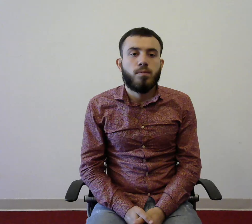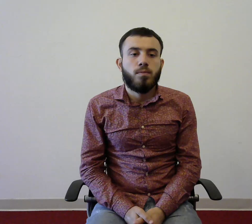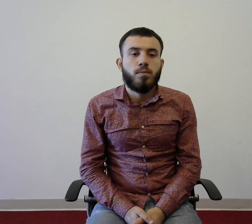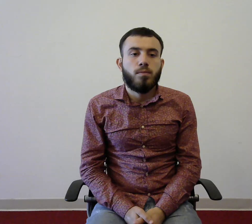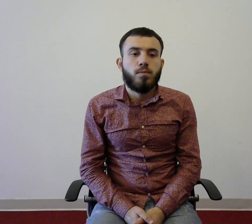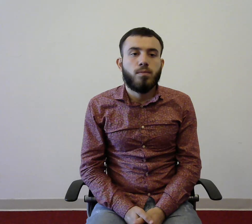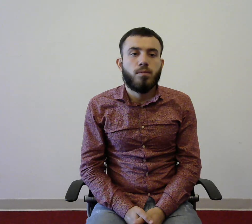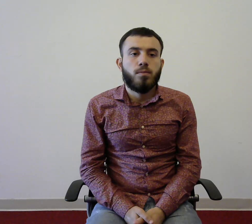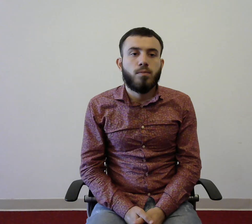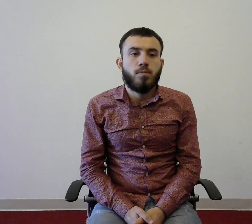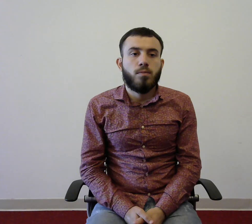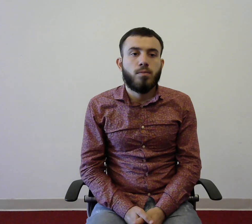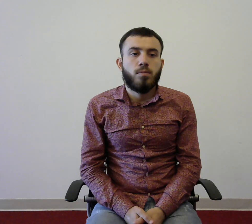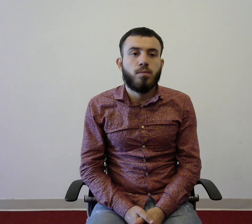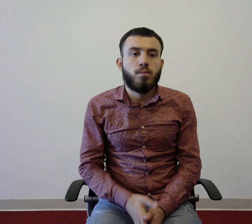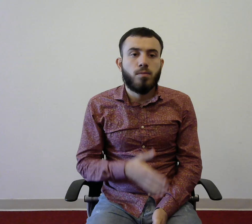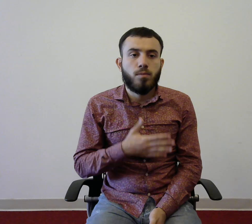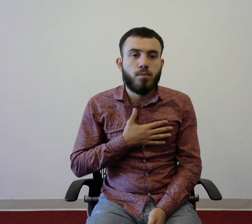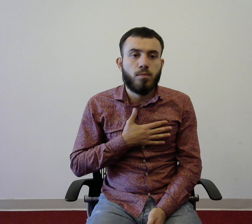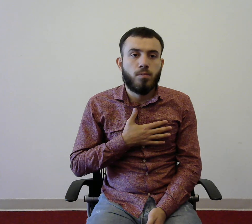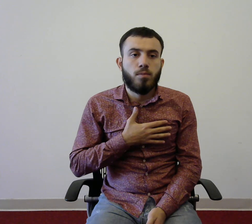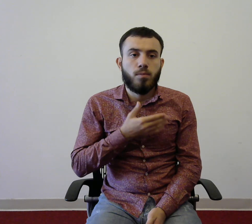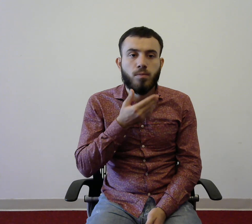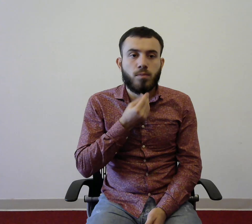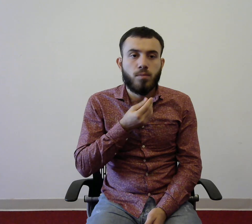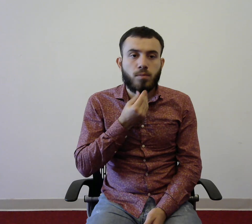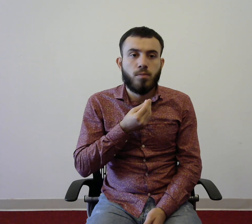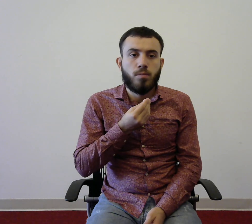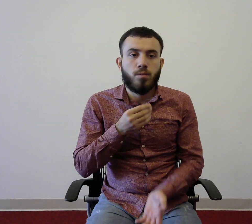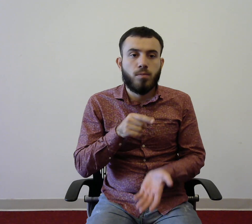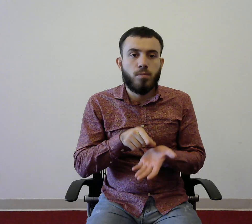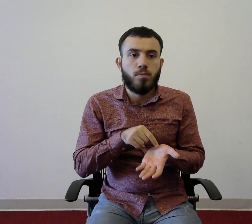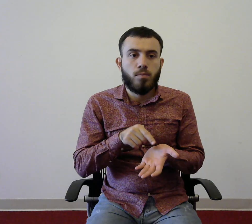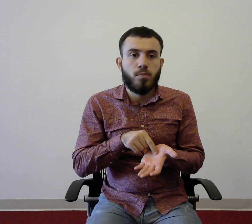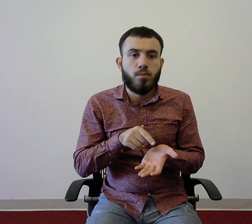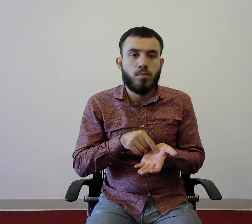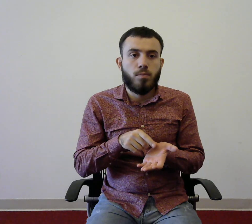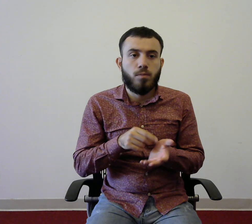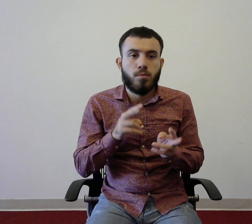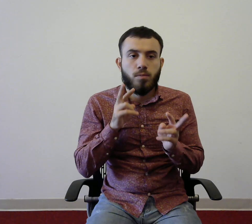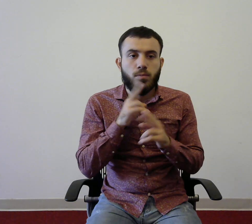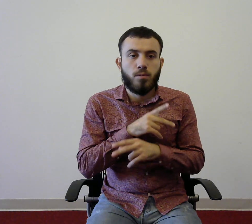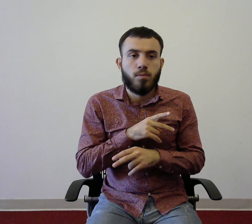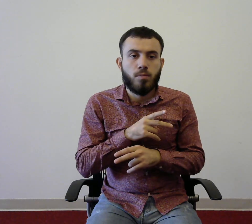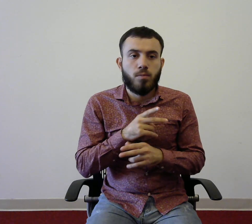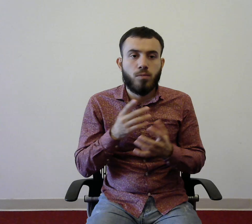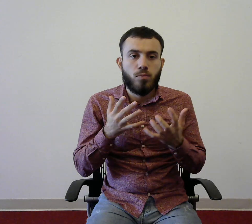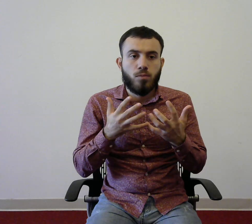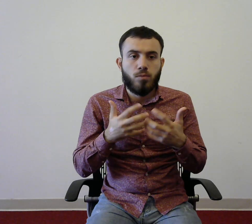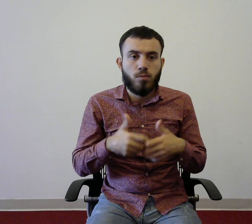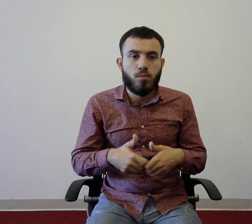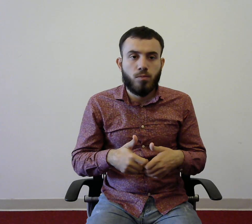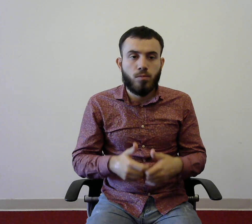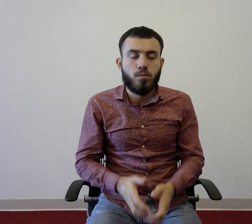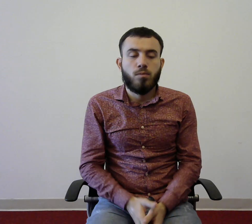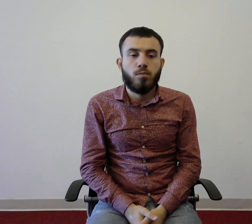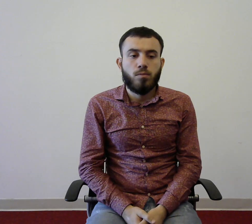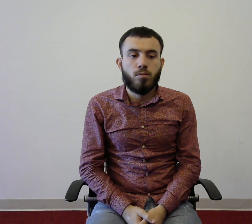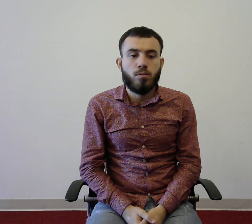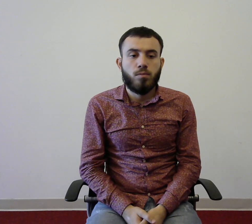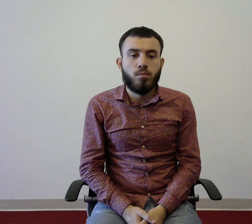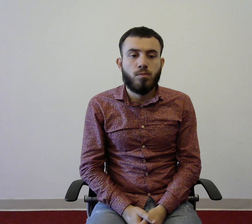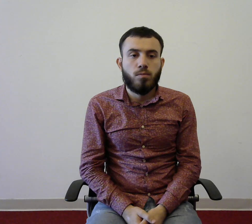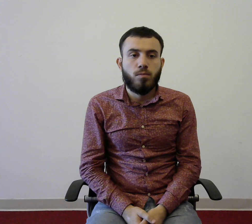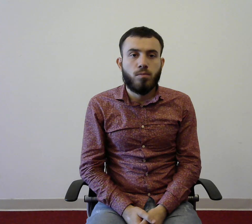Mənim babamın pensiyasını səhv hesablayıblar